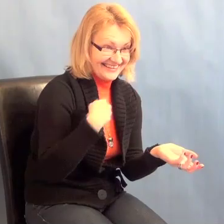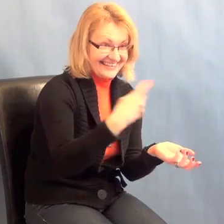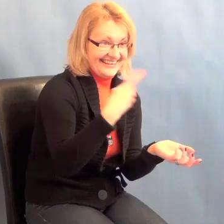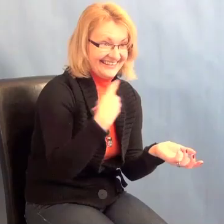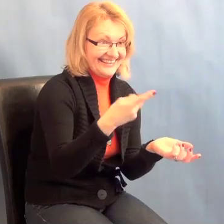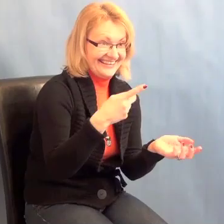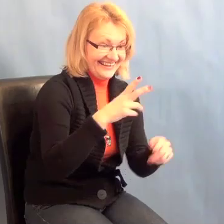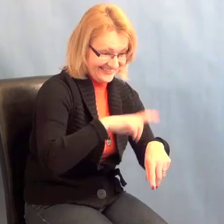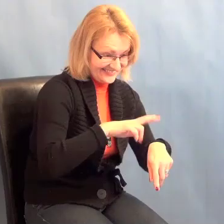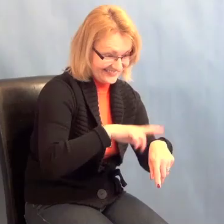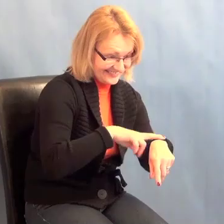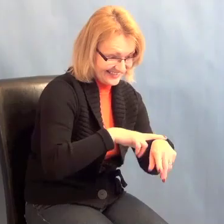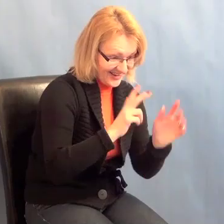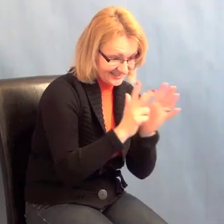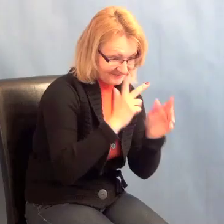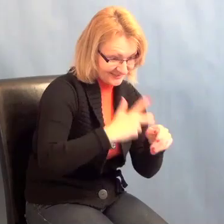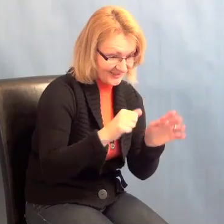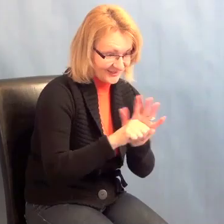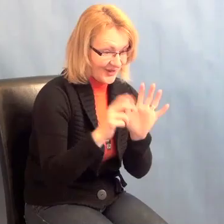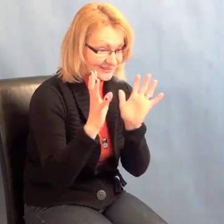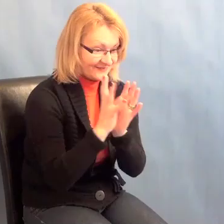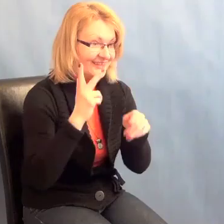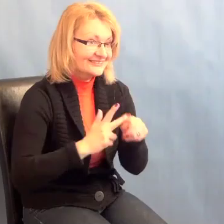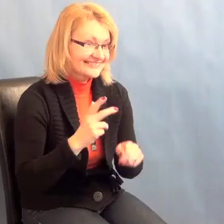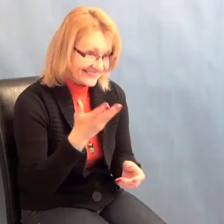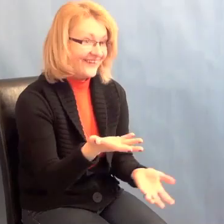Razem od godziny osiemnastej trzydzieści do dziewiętnastej trzydzieści.